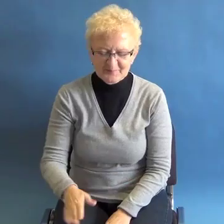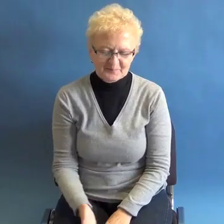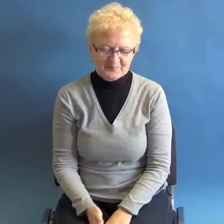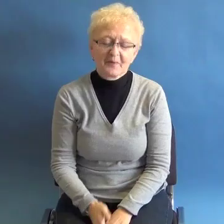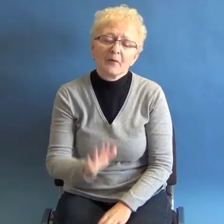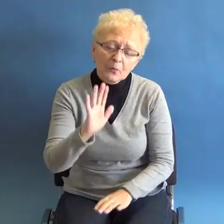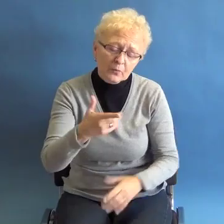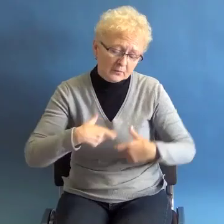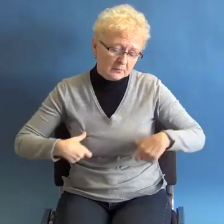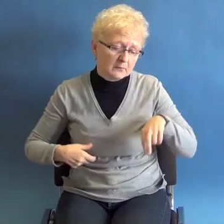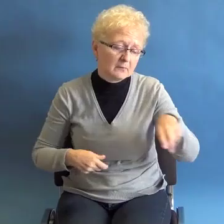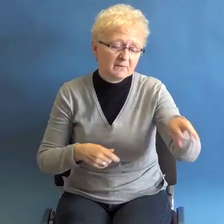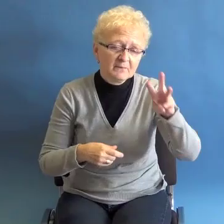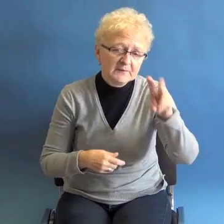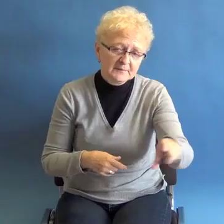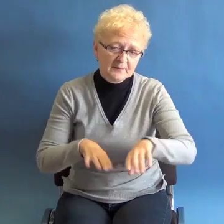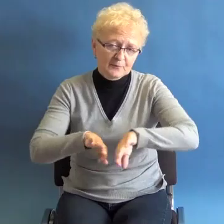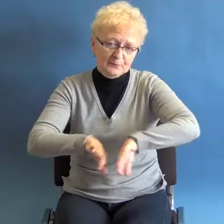W skrócie - wejście do WC w strojach jest osobne.